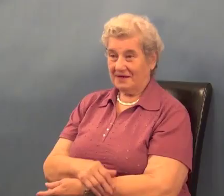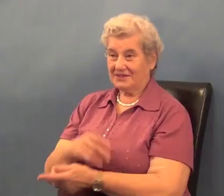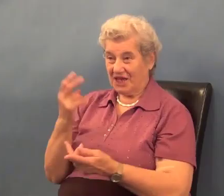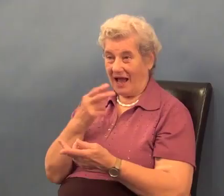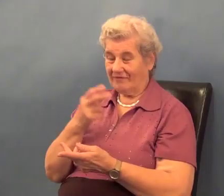Ciekawy.